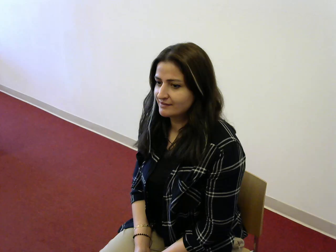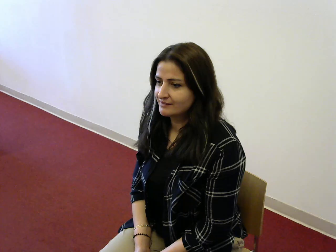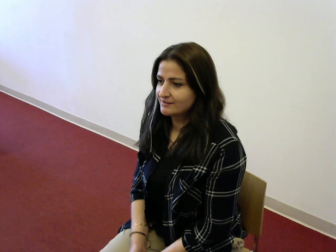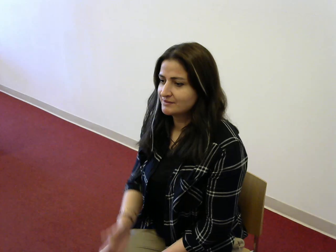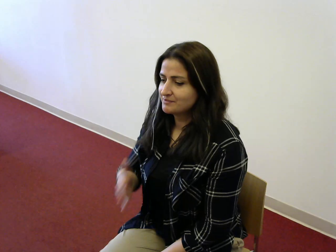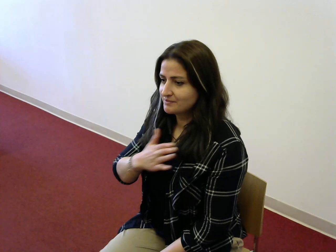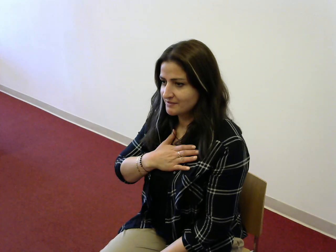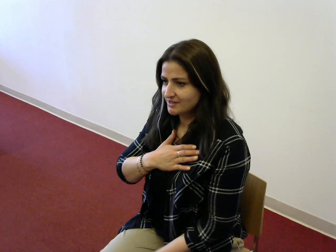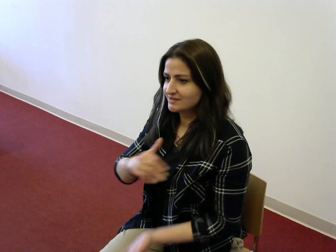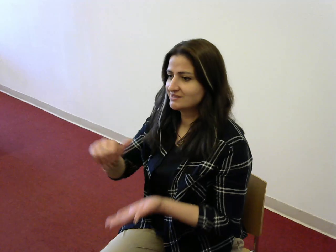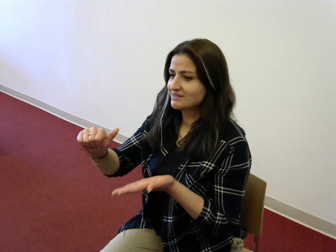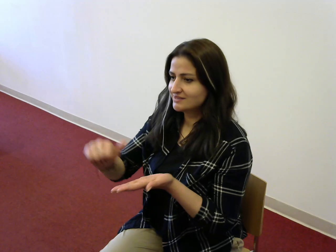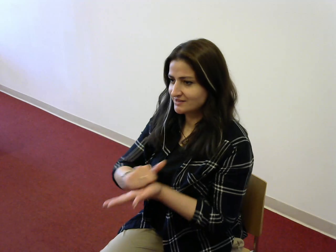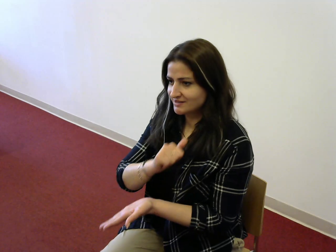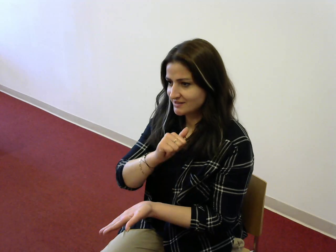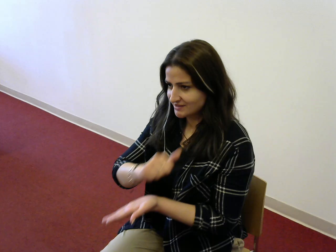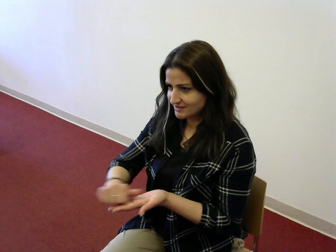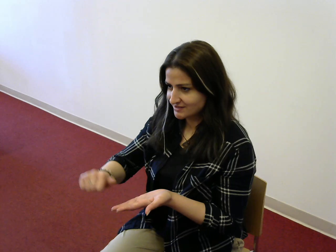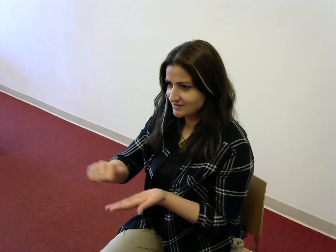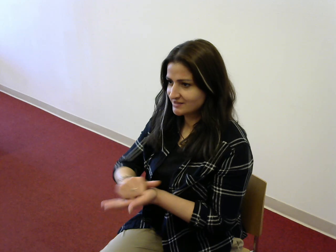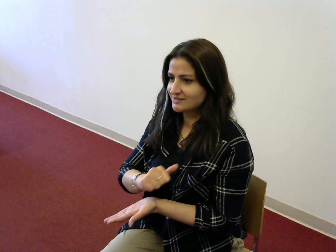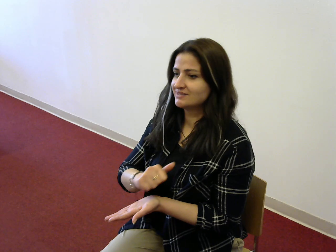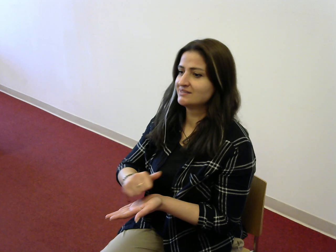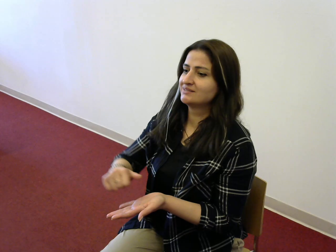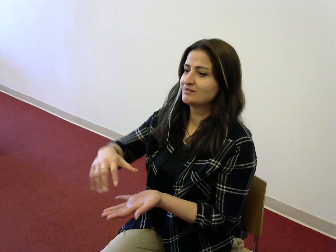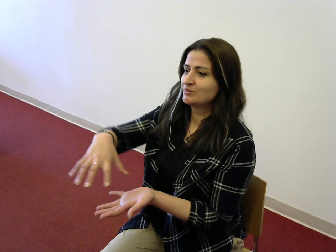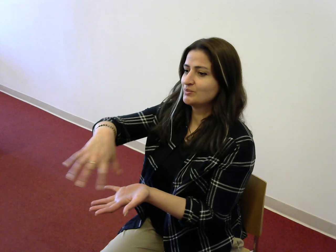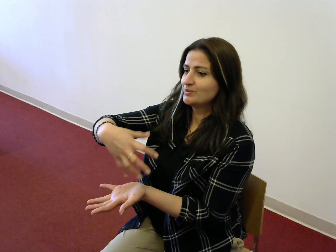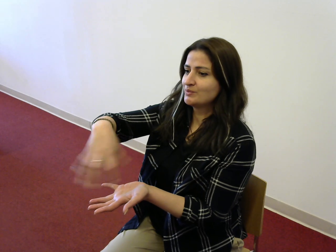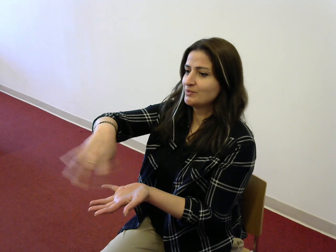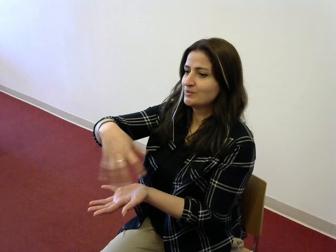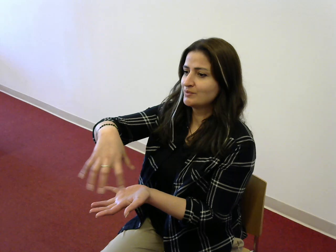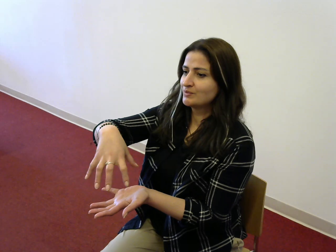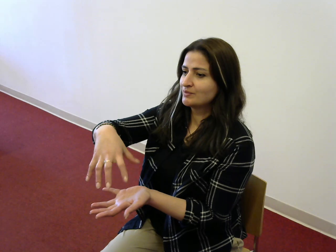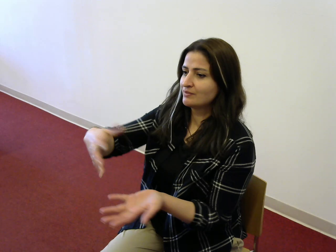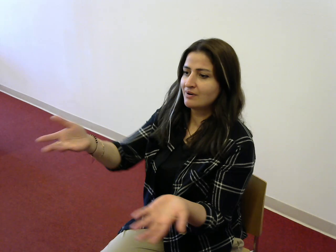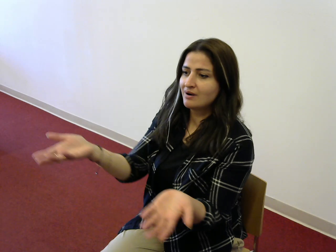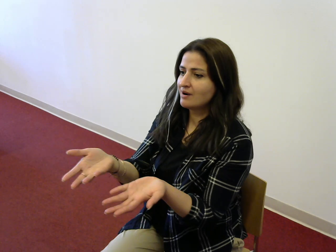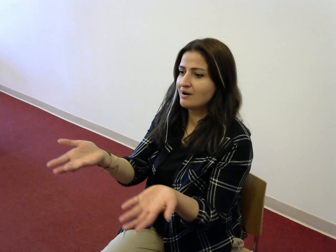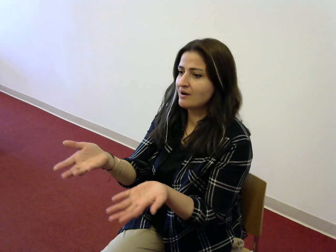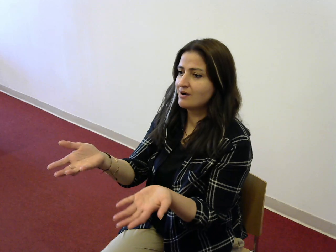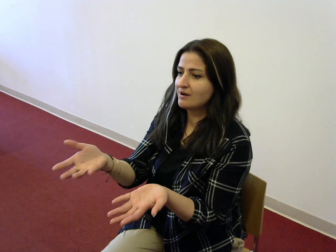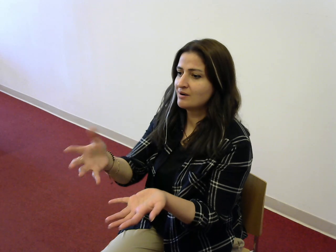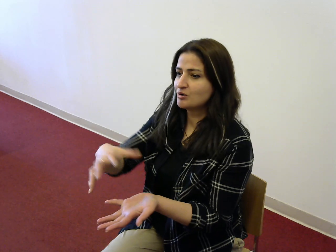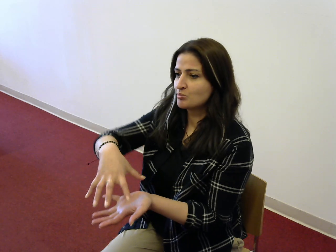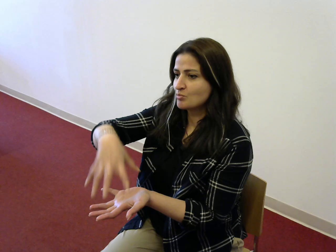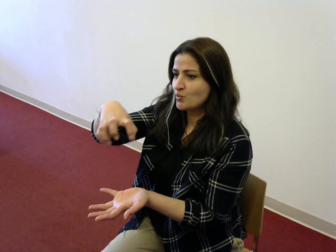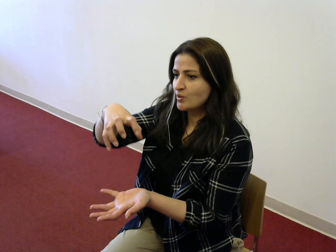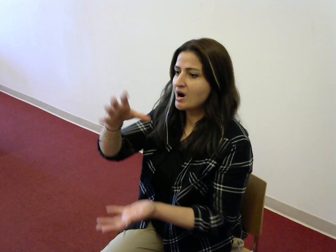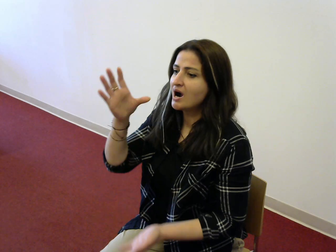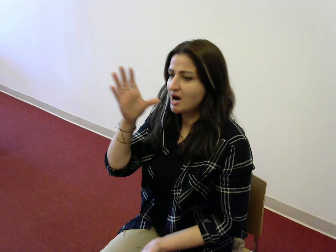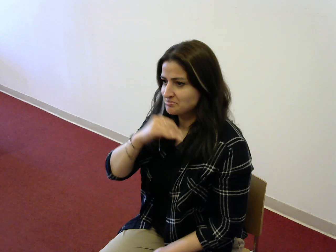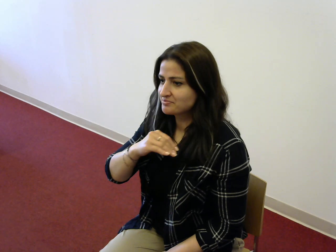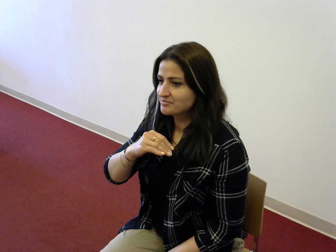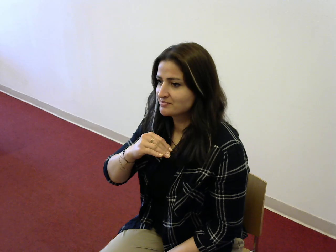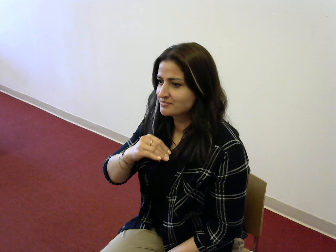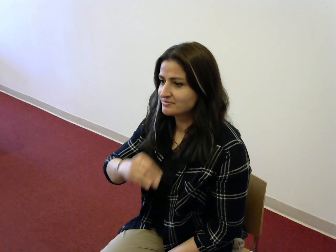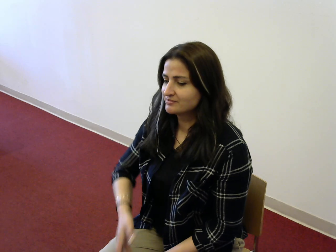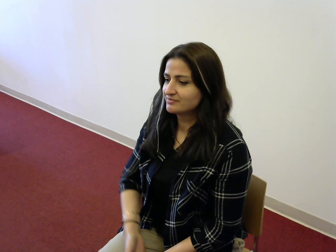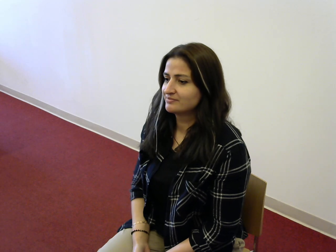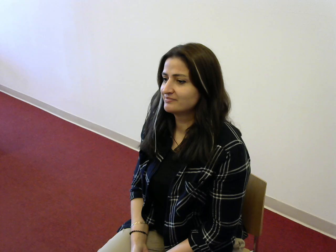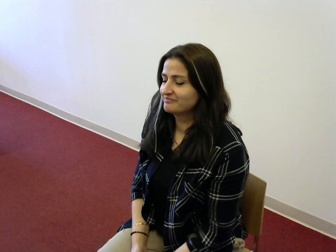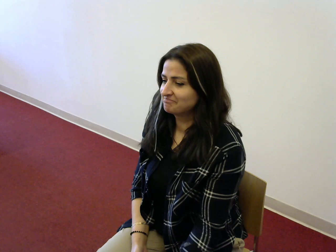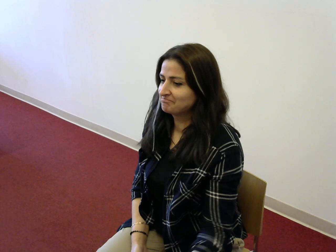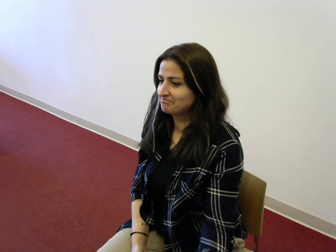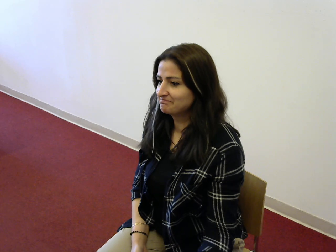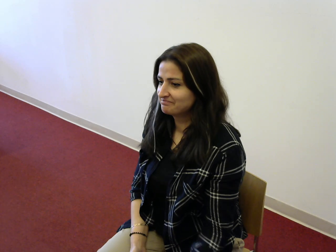Mən sənədlərin surətini harada çıxara bilərəm?